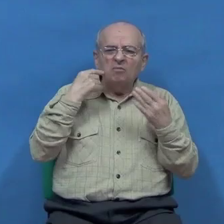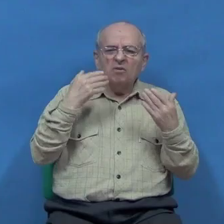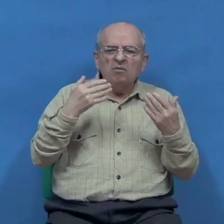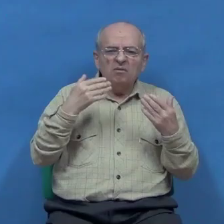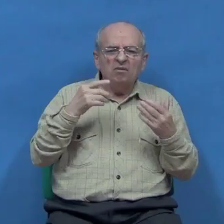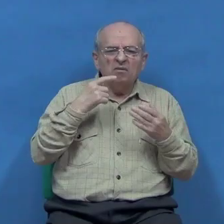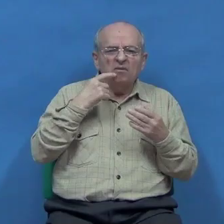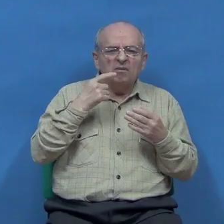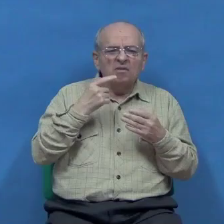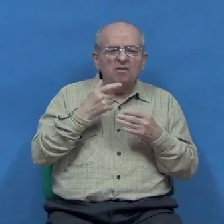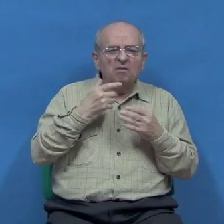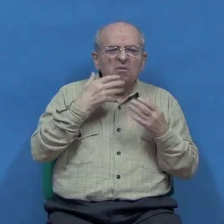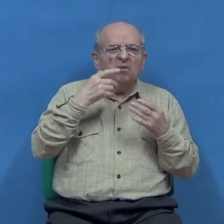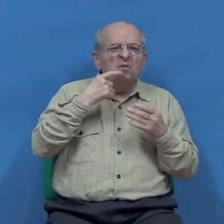Co to jest, co to jest?